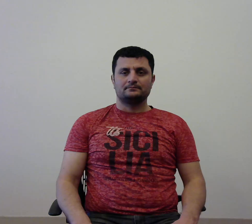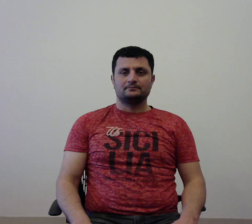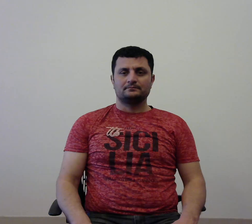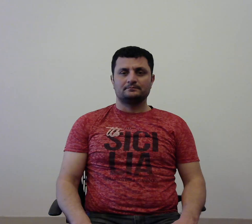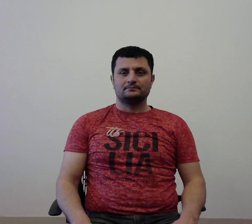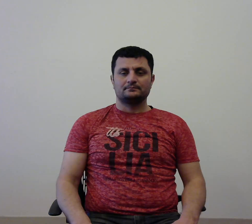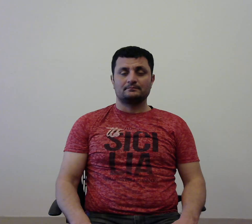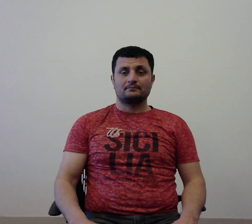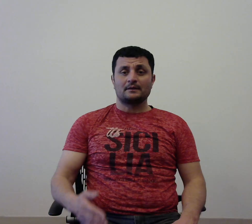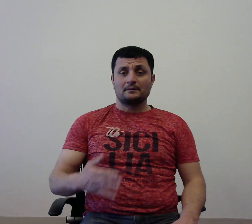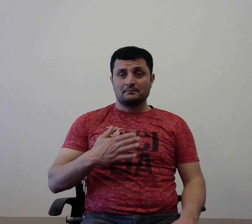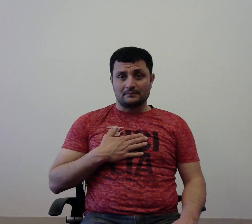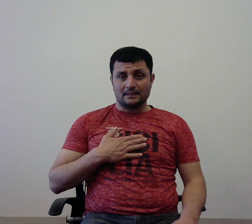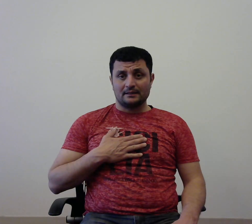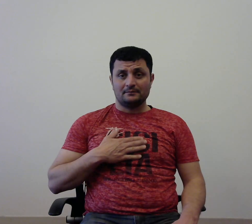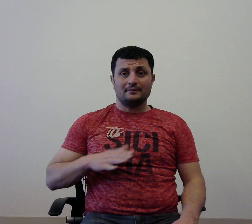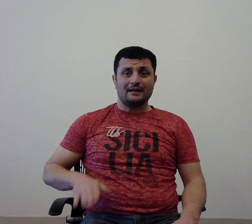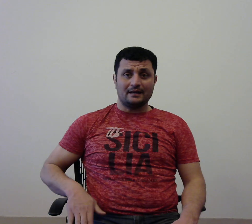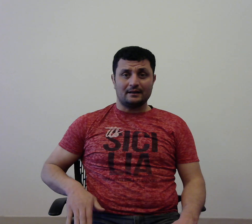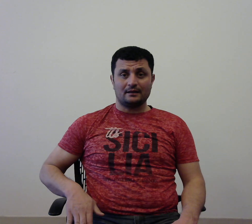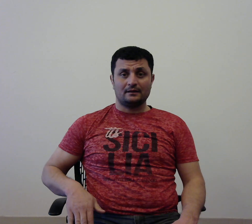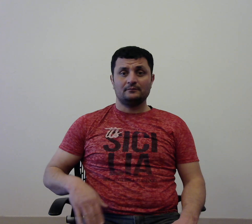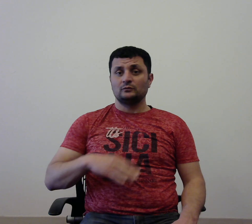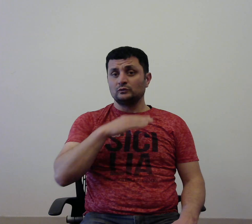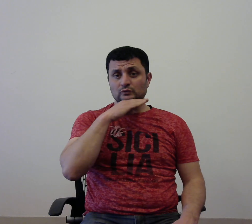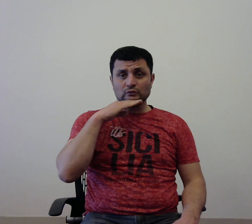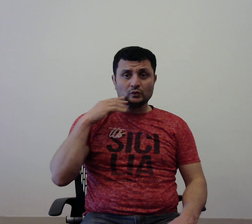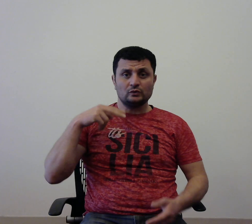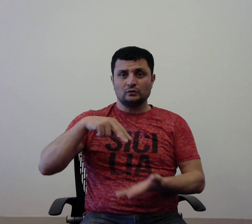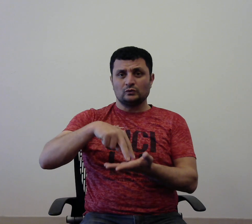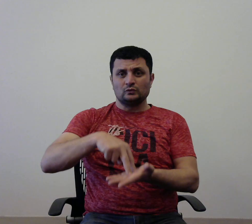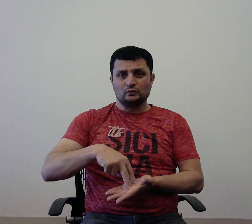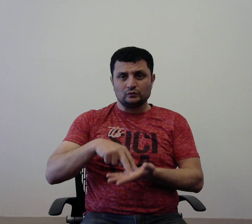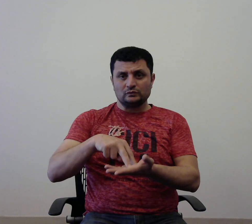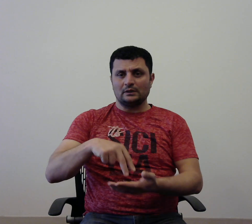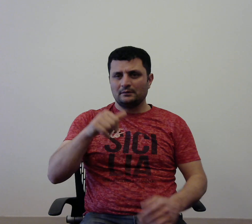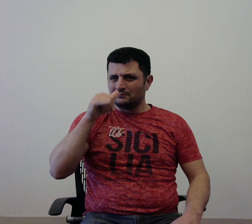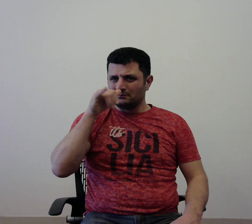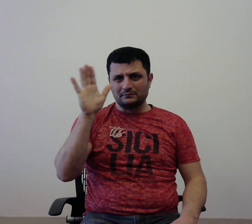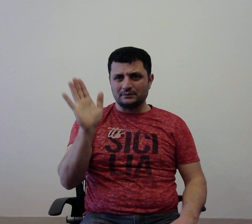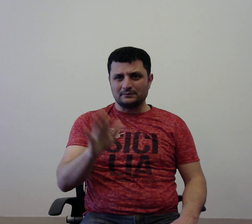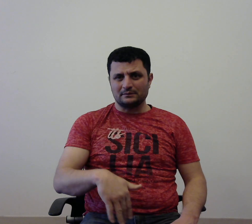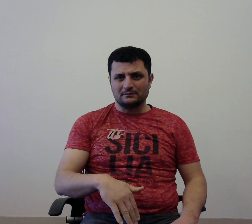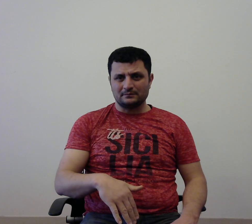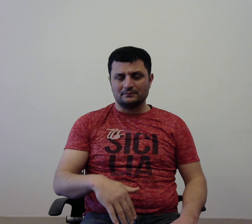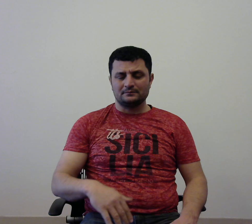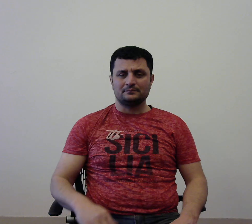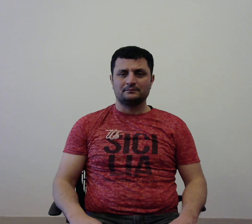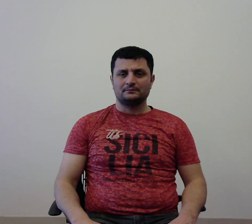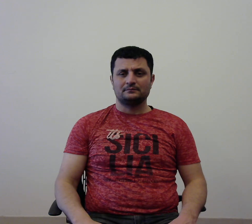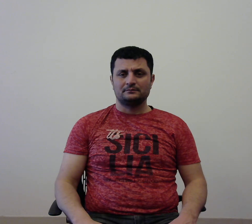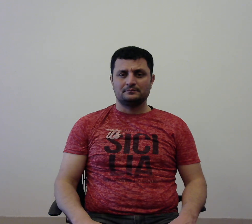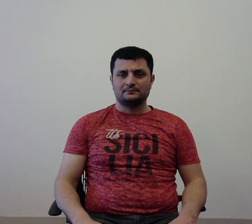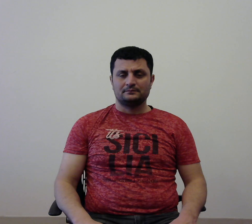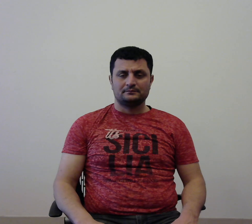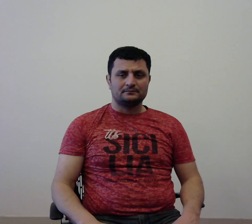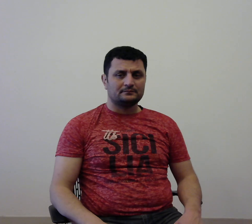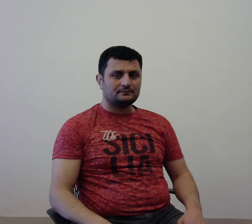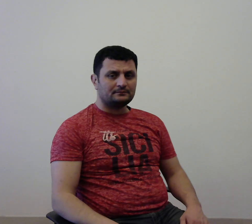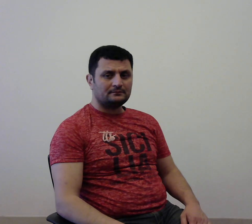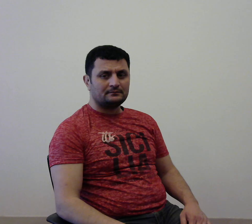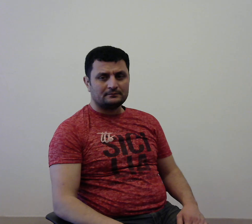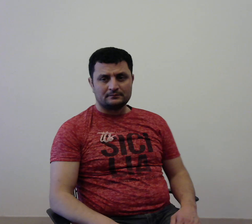Mən ayaq üstə çox dura bilmirəm